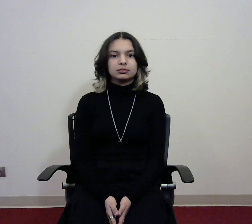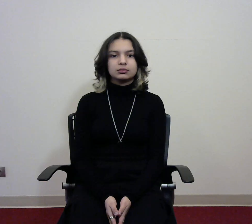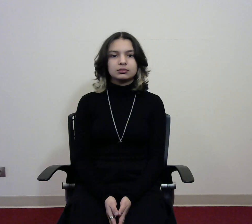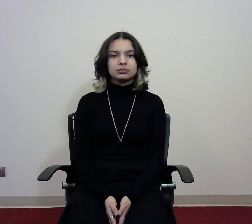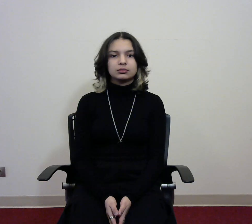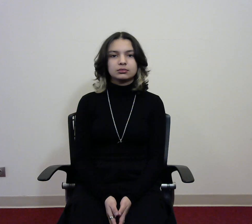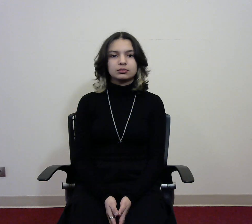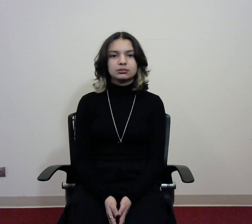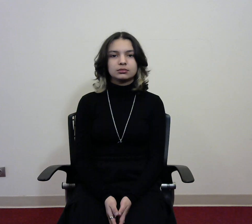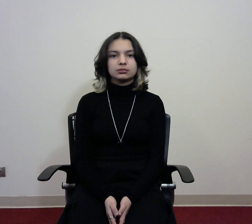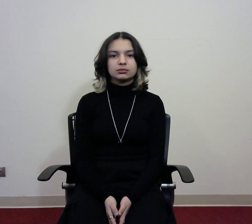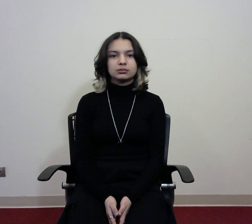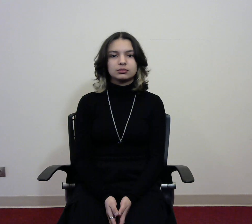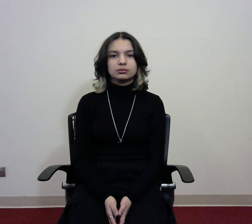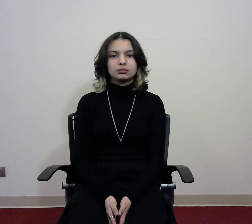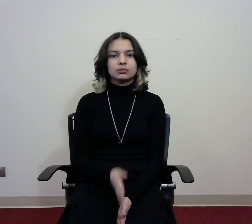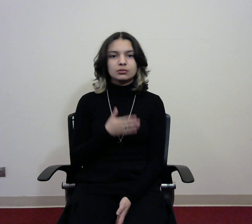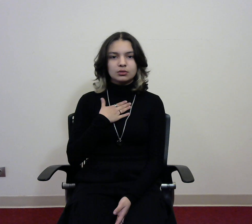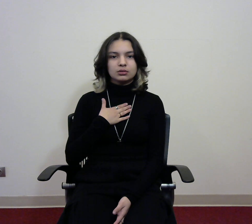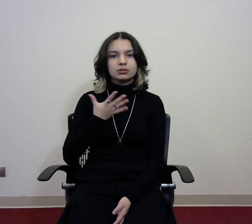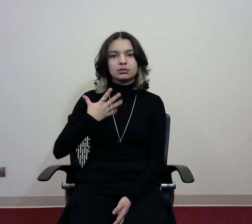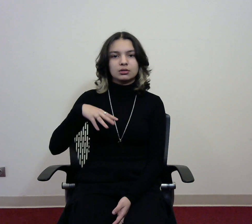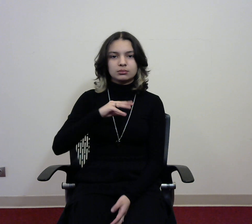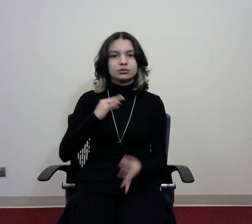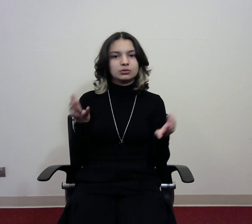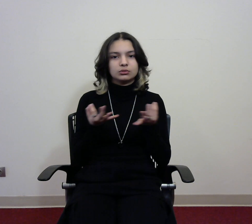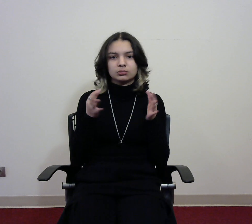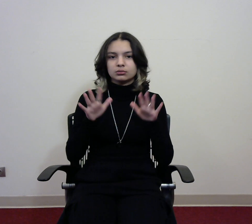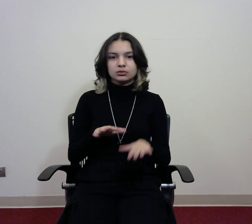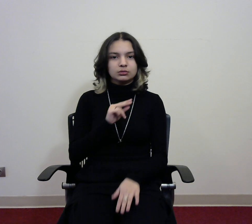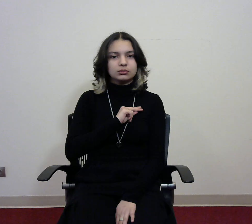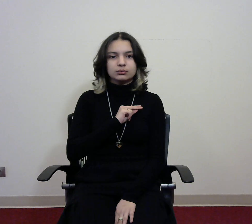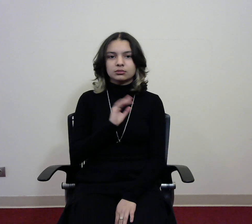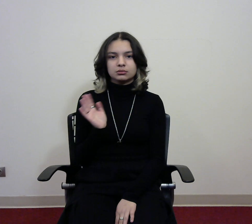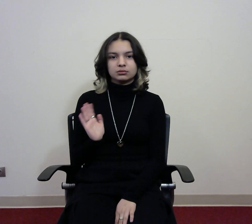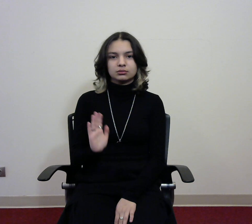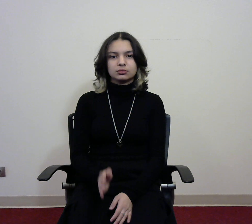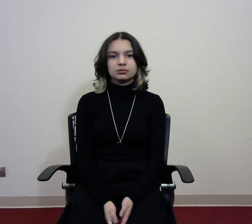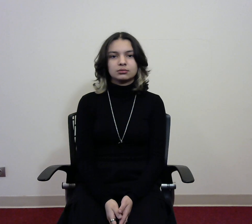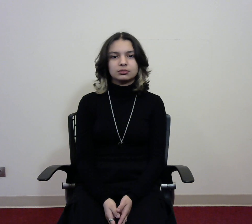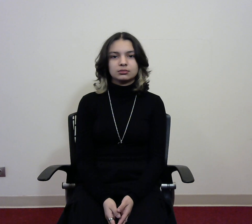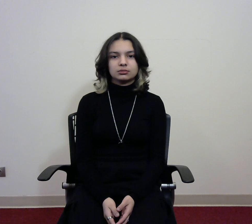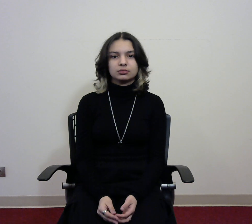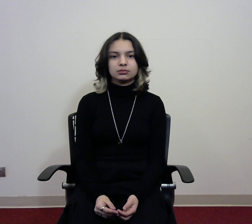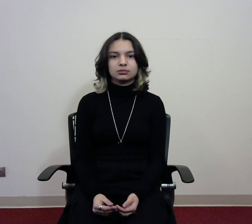Biz heç yerdə işləmirik